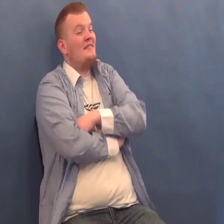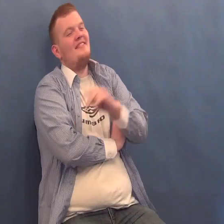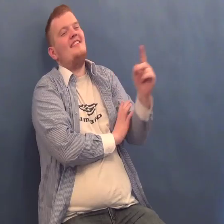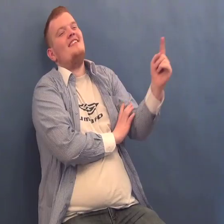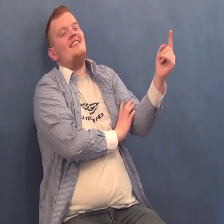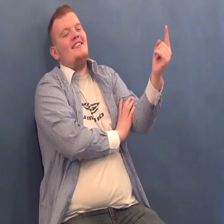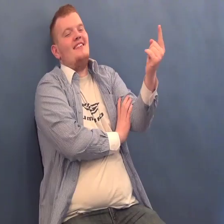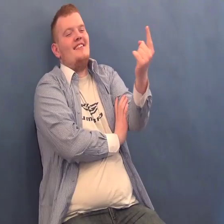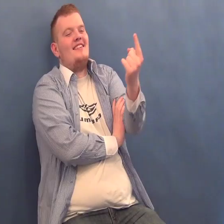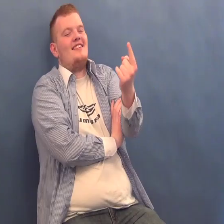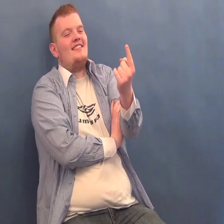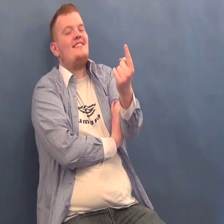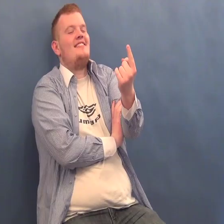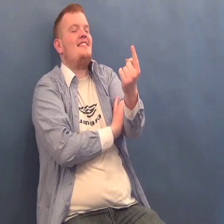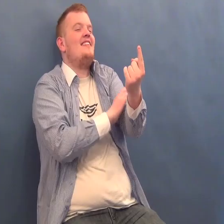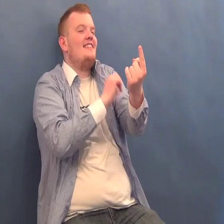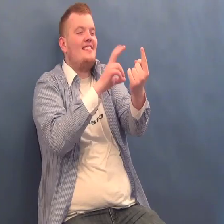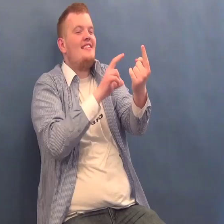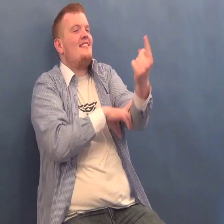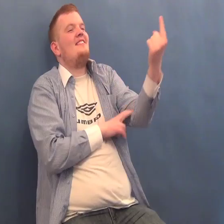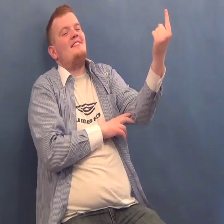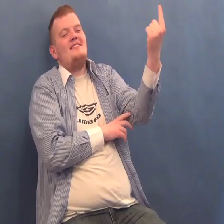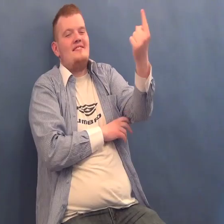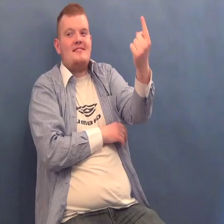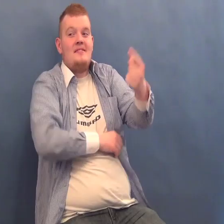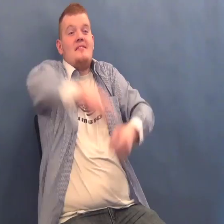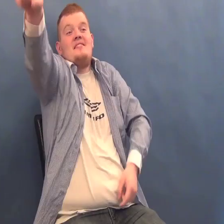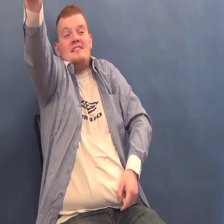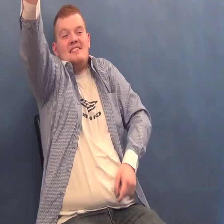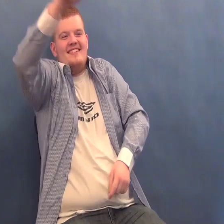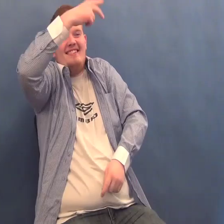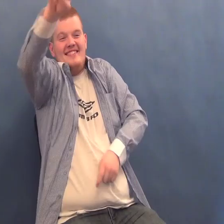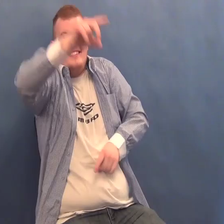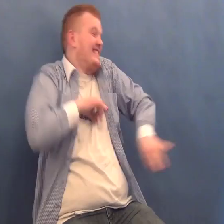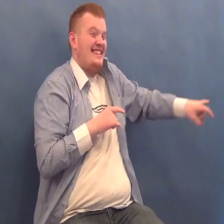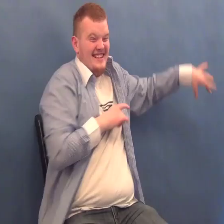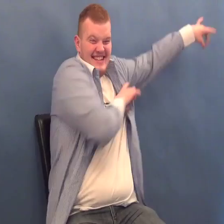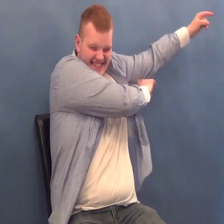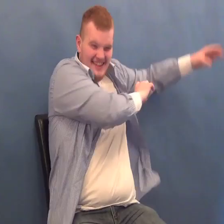Gdy policjant podchodzi, chłopiec palcem wskazującym pokazuje mu na coś. Policjant odwraca się, a chłopiec ucieka.